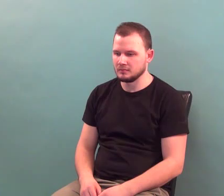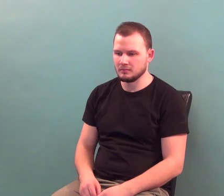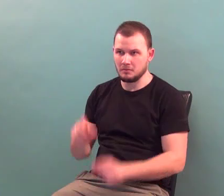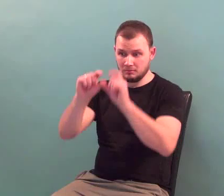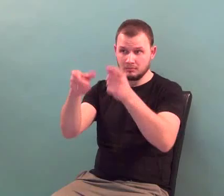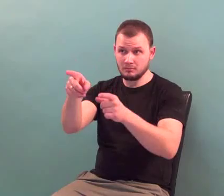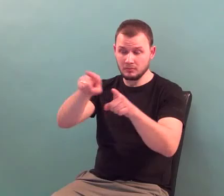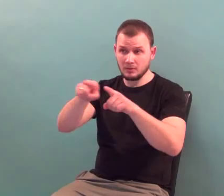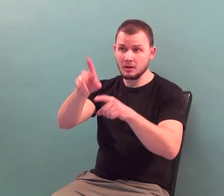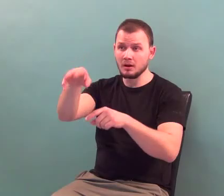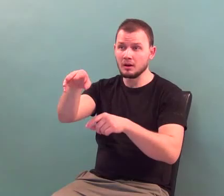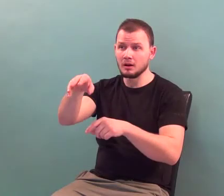Koło, znak.